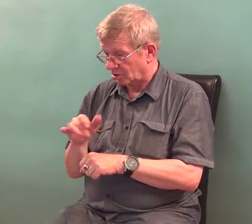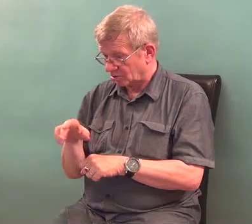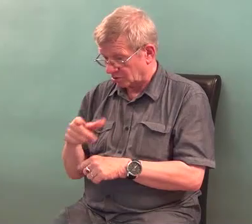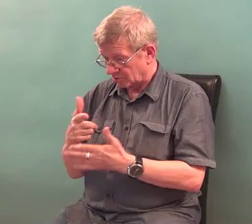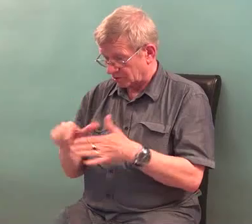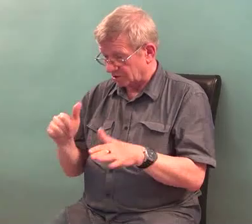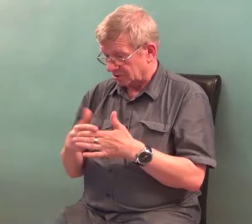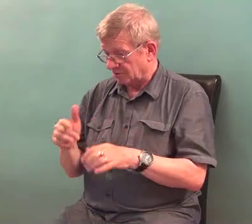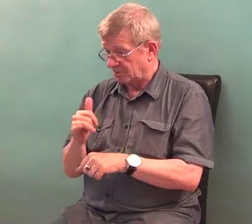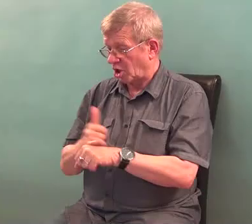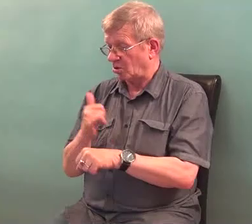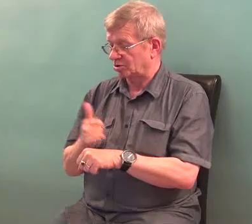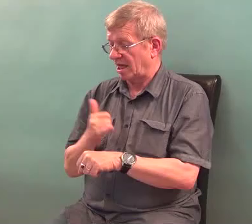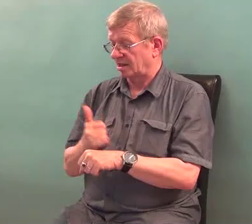Dwudziestego szóstego, w piątek.